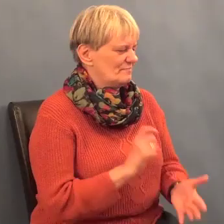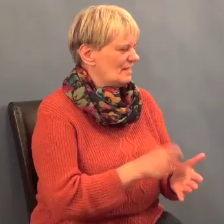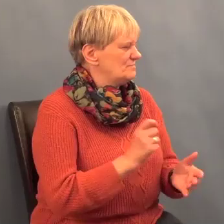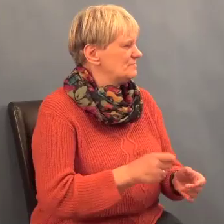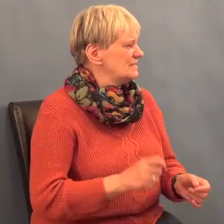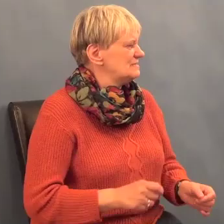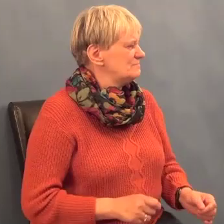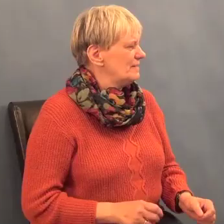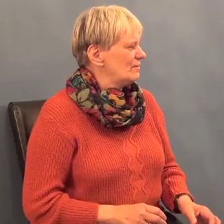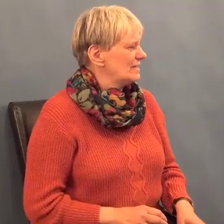[uderzanie w coś]